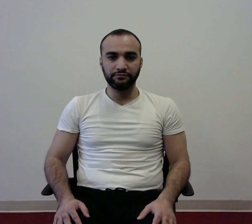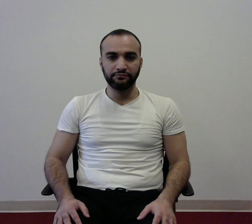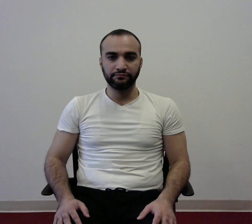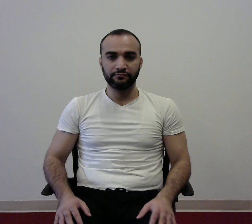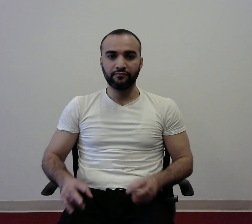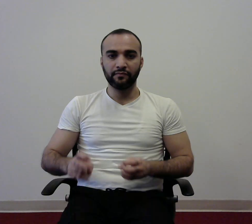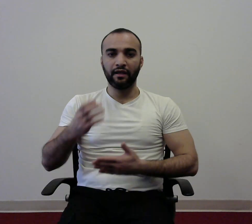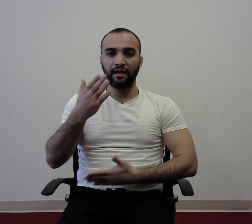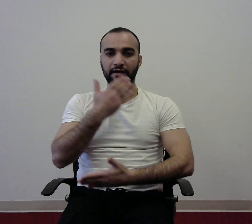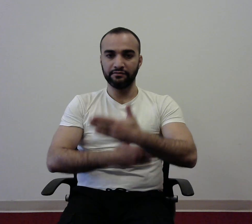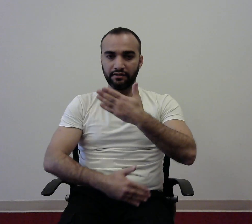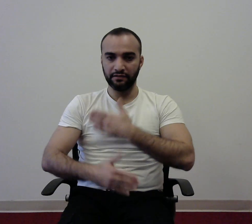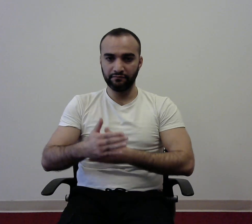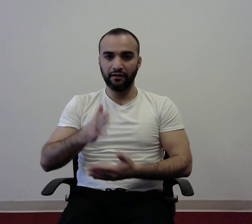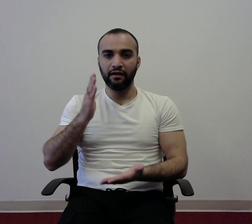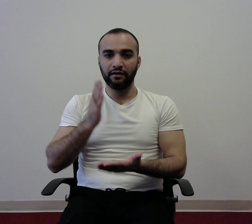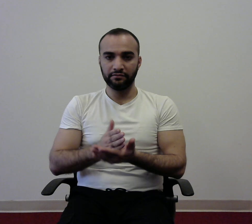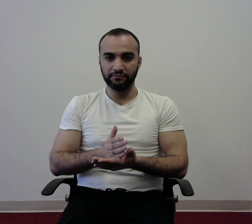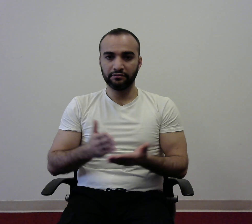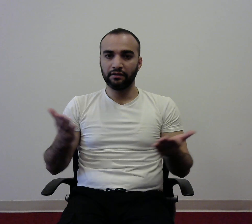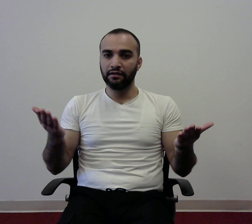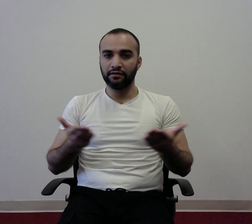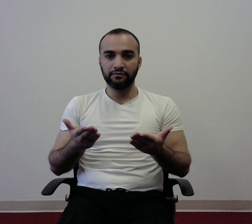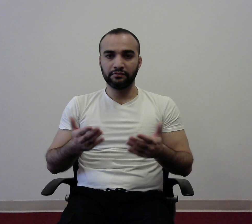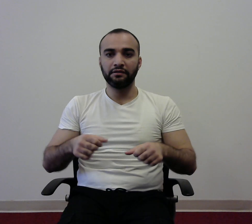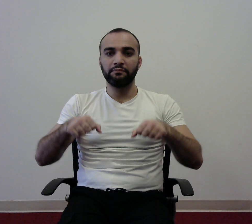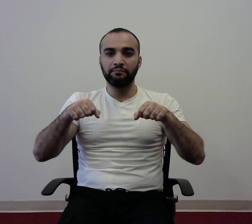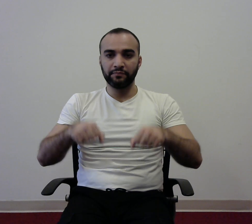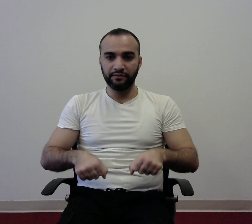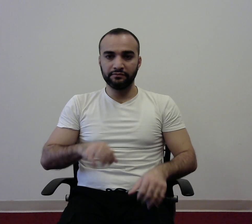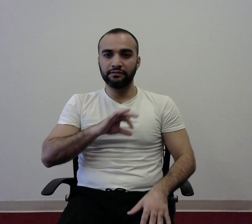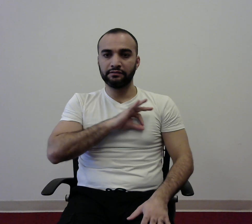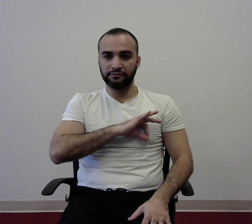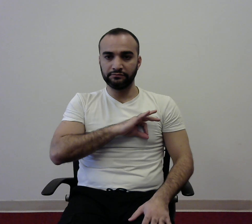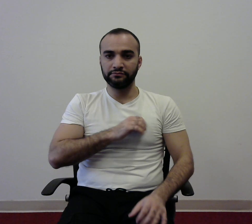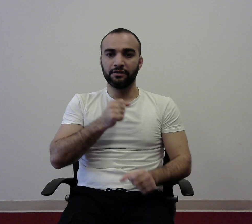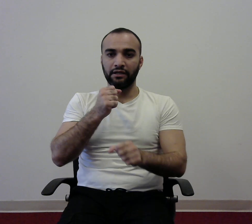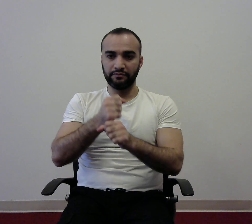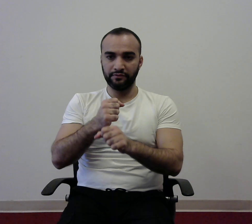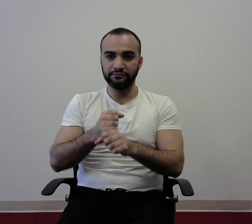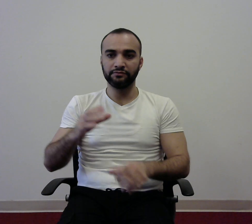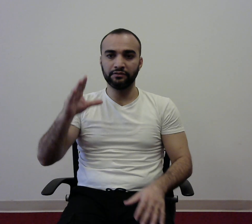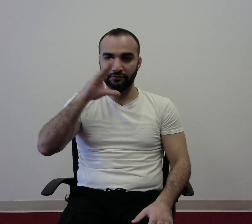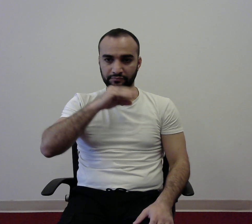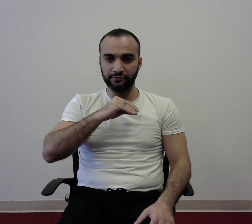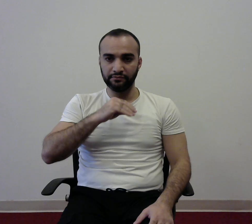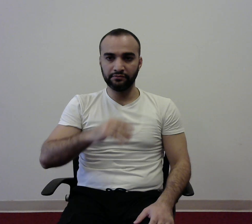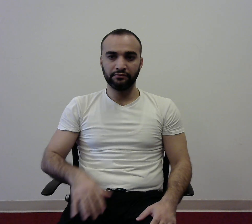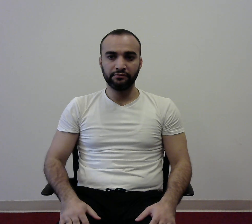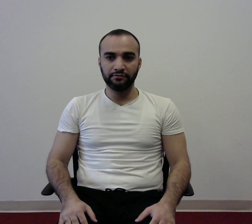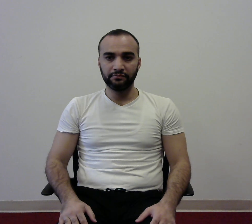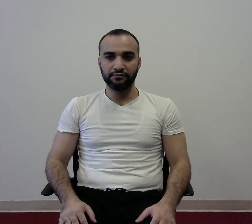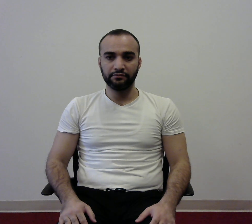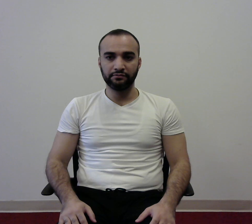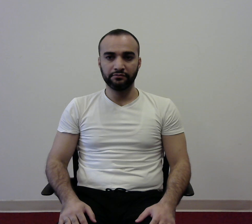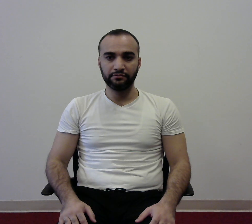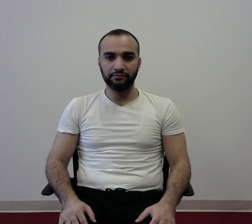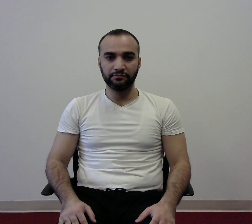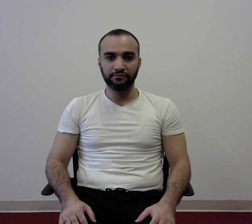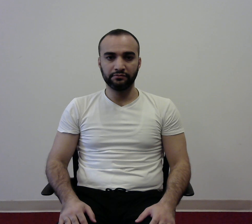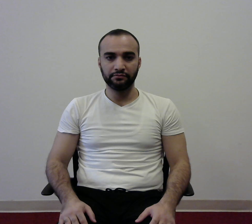Əlilliyim var, hansı hüquqlardan istifadə edə bilərəm?